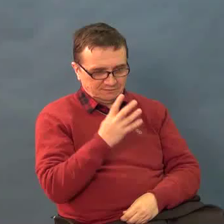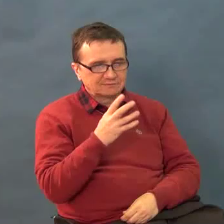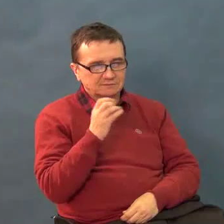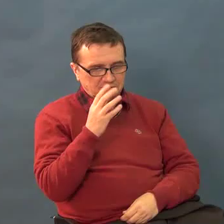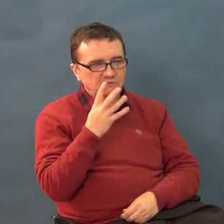Czwartego, tak.